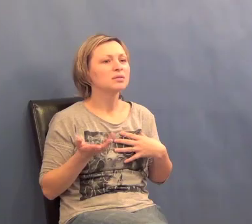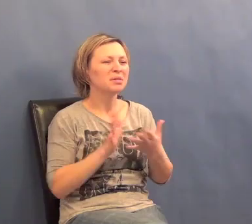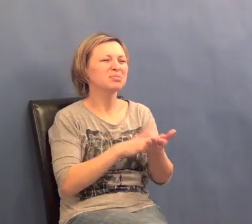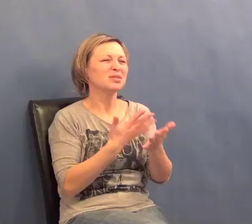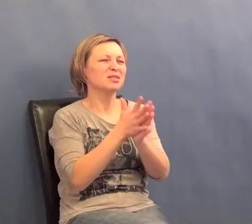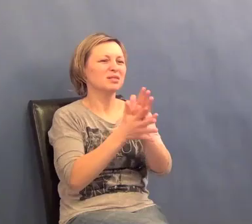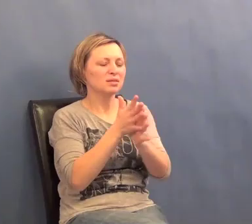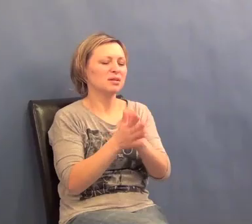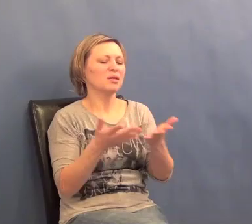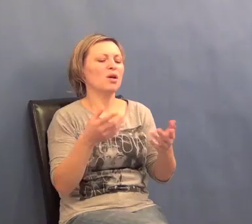To jest taki przykład.